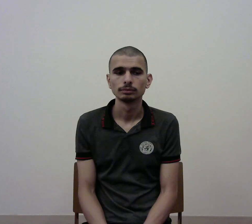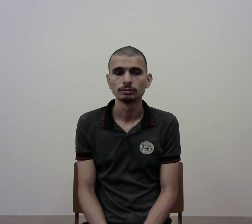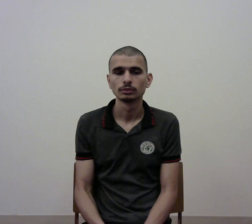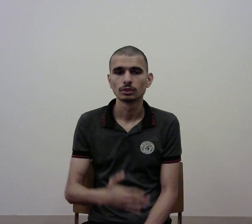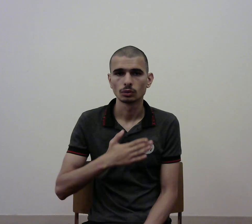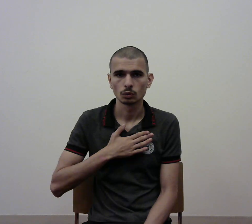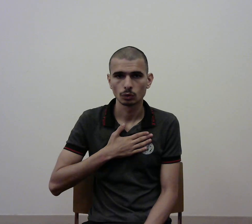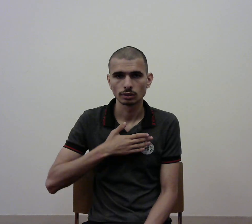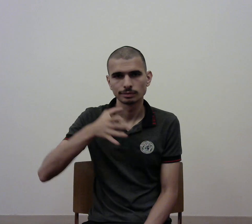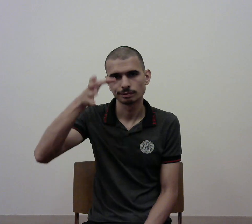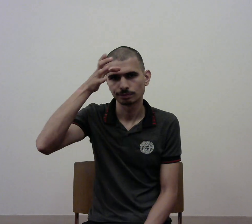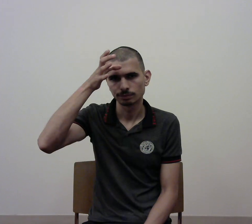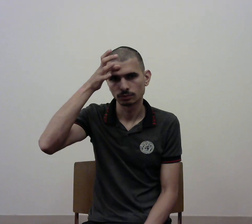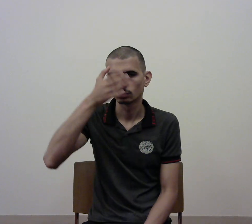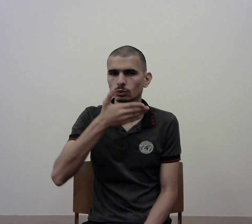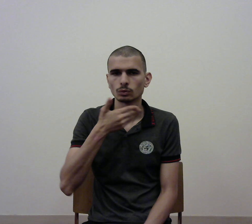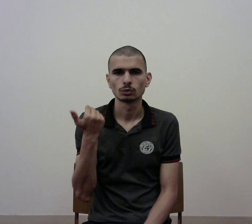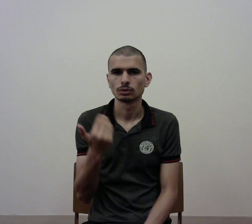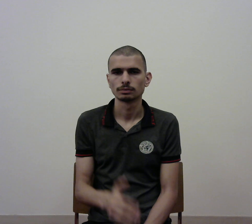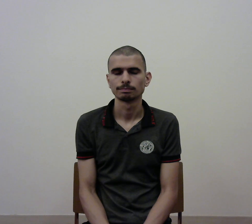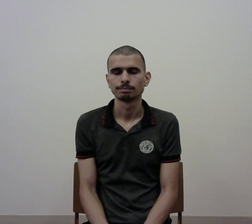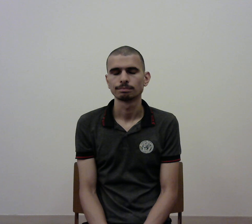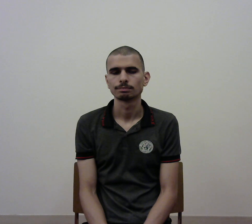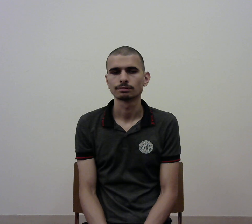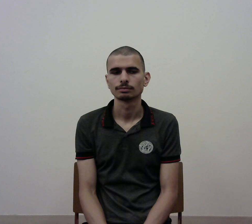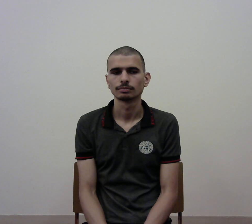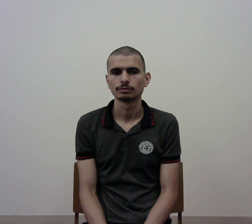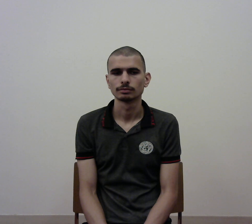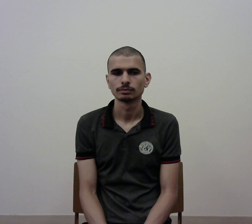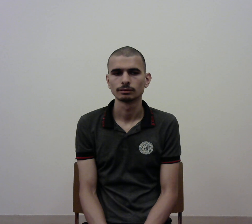Mənim ali təhsilim yoxdur